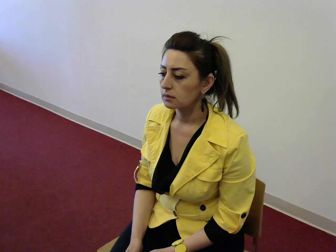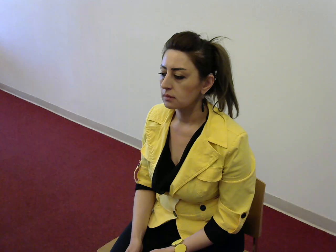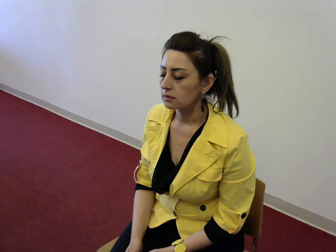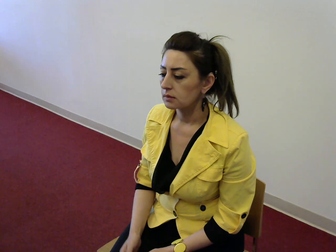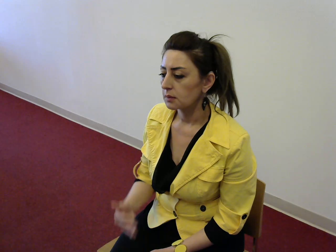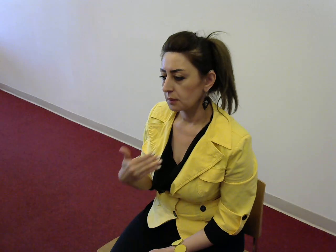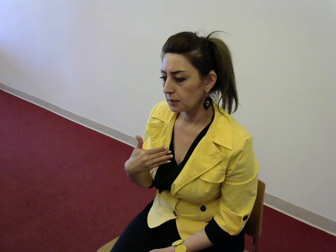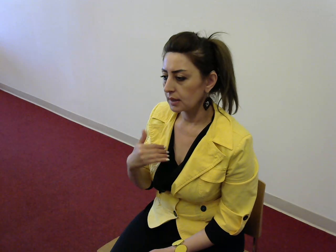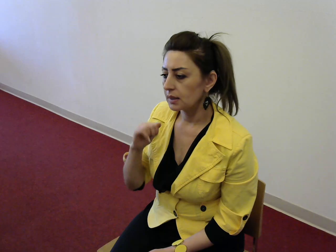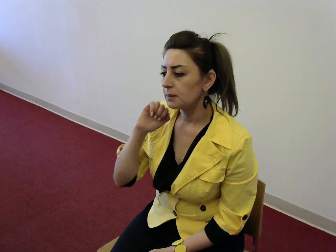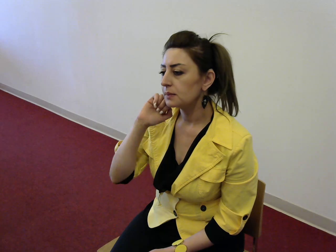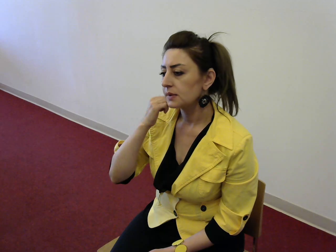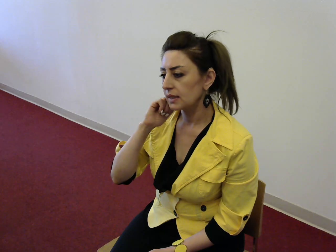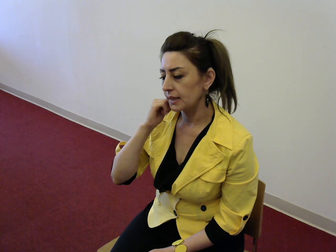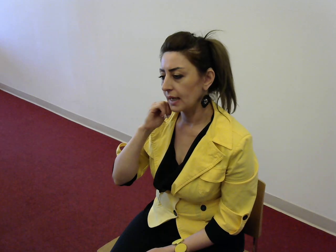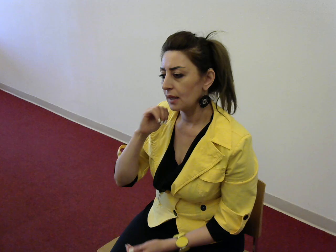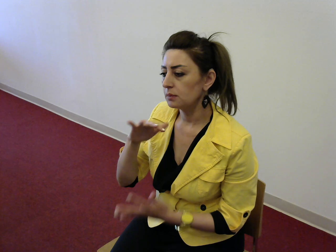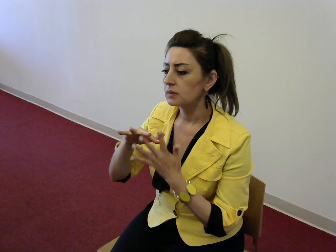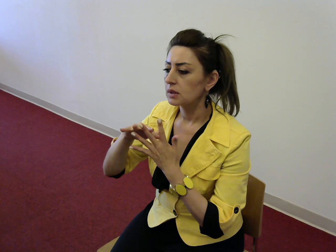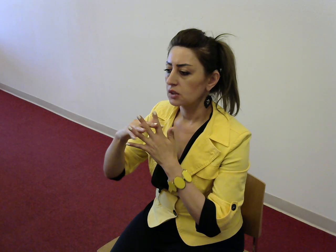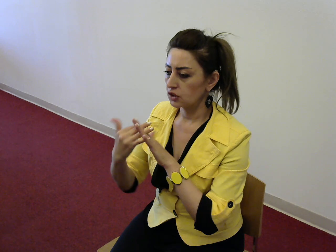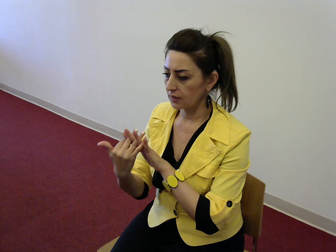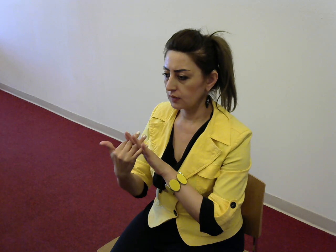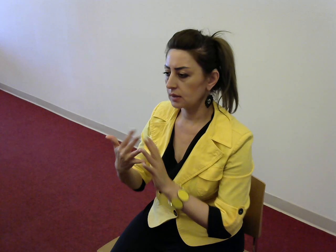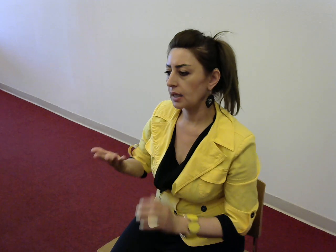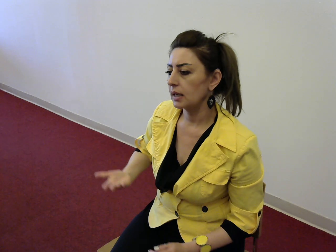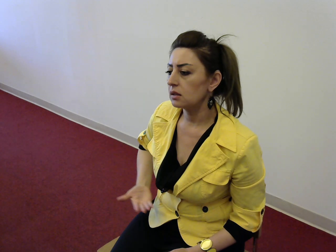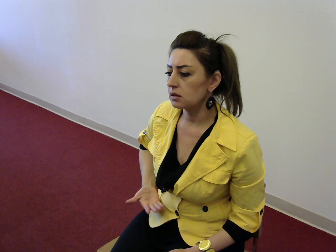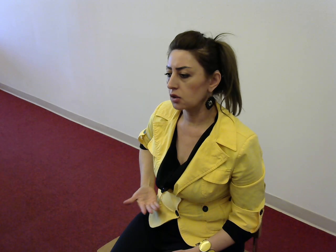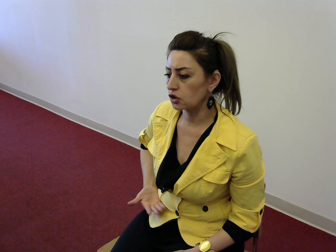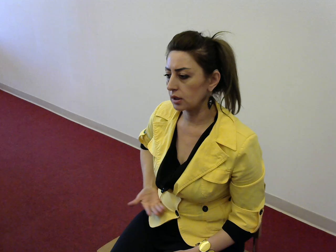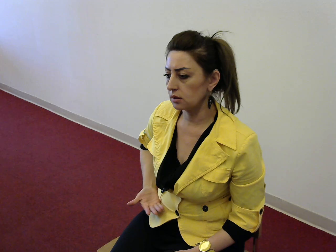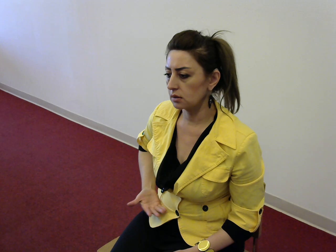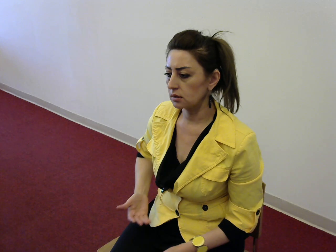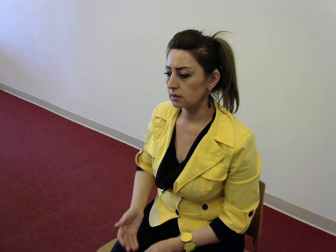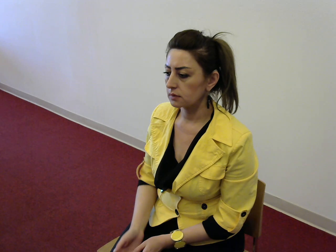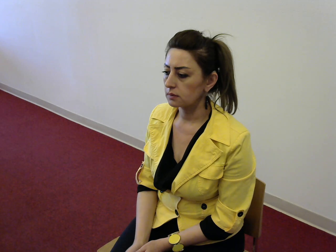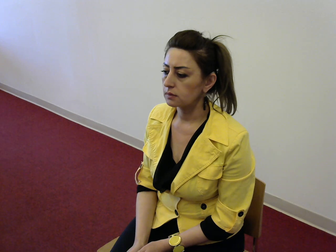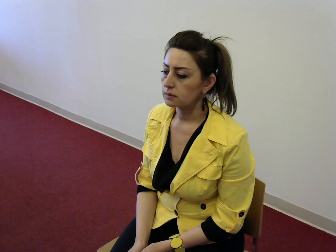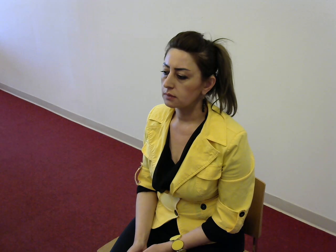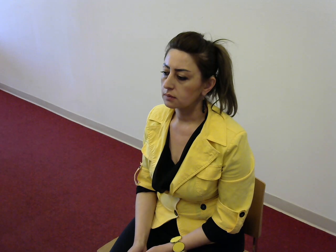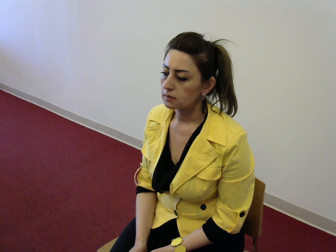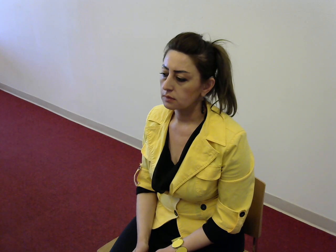Mənim nənəm kənddə yaşayır